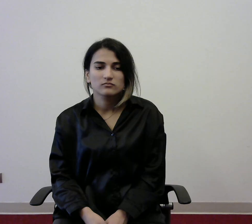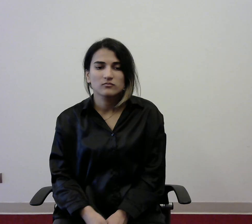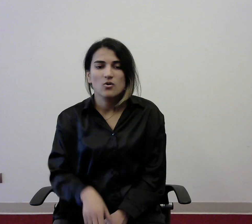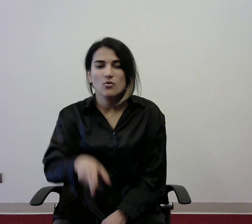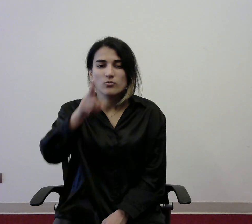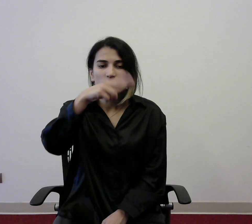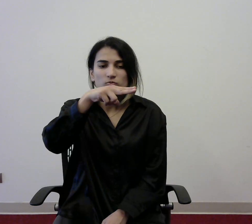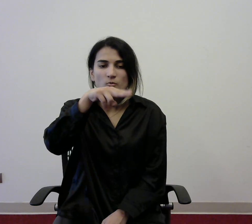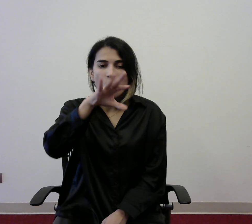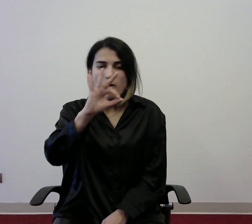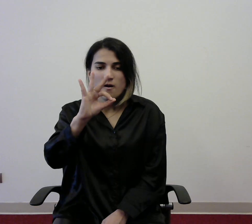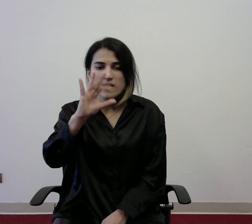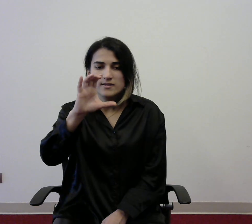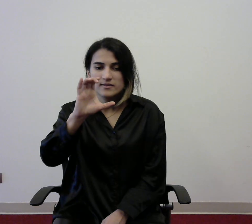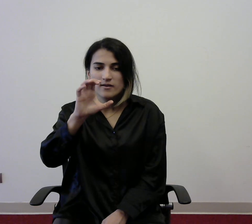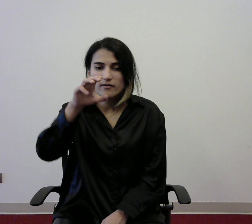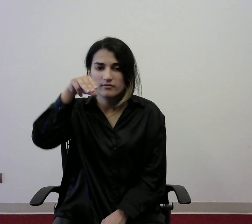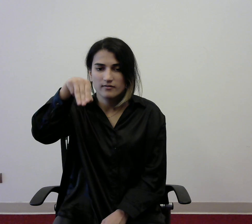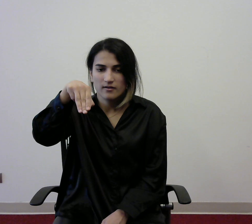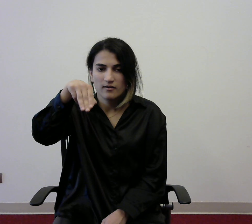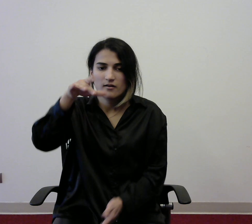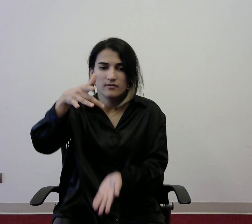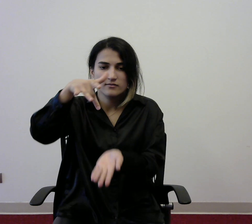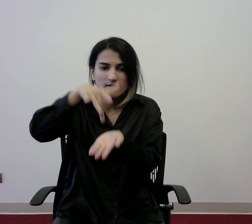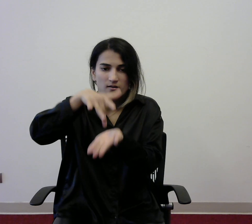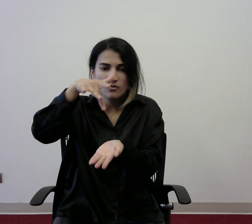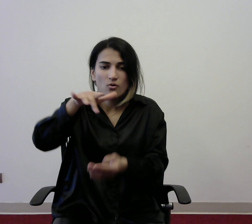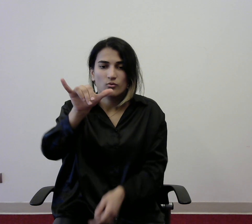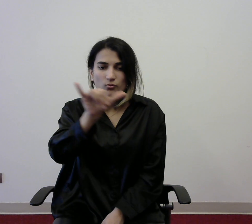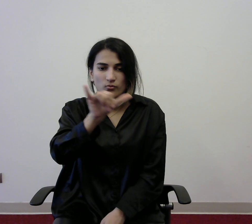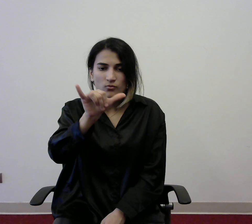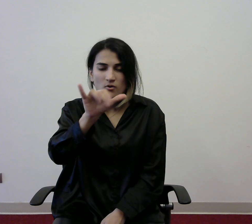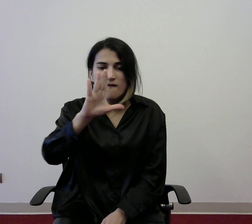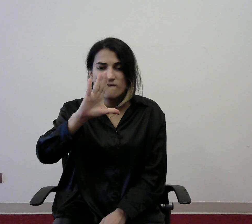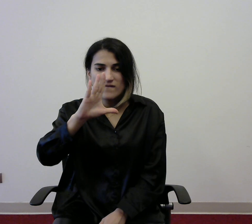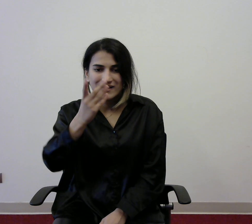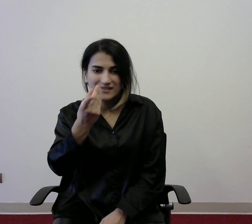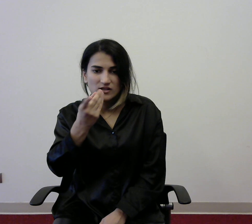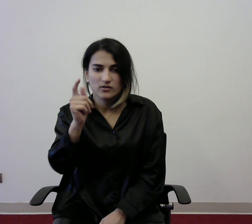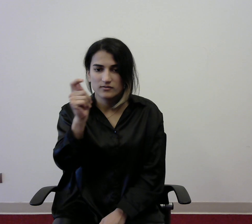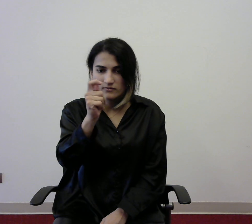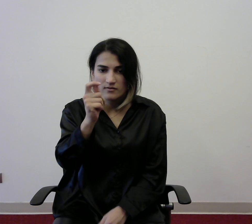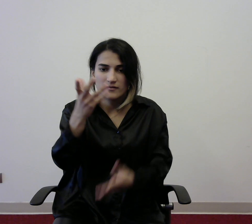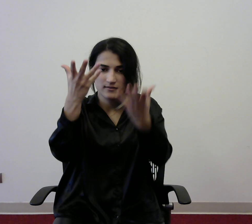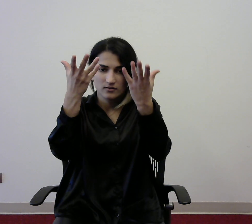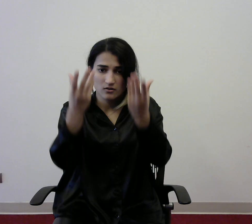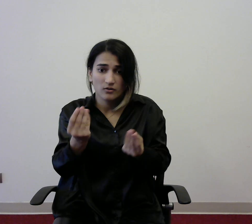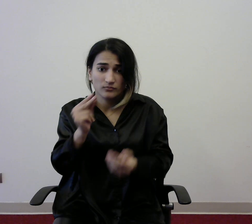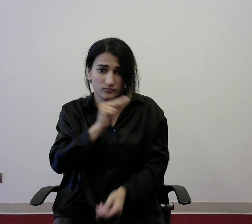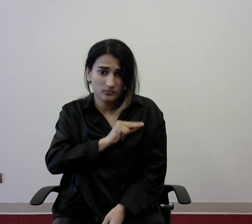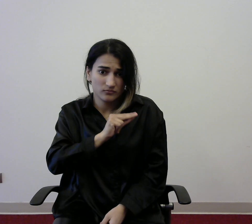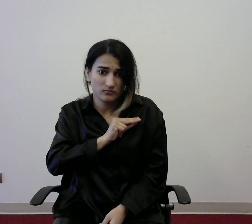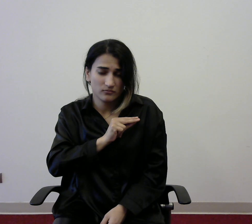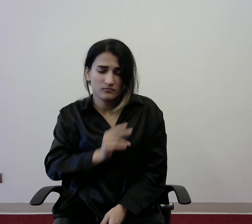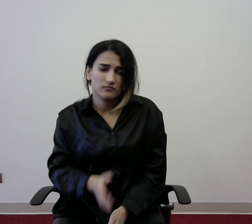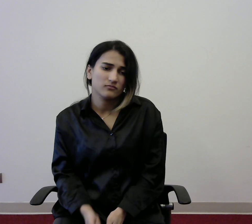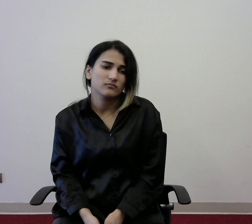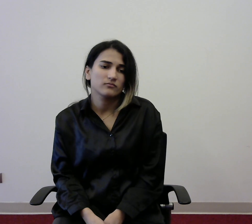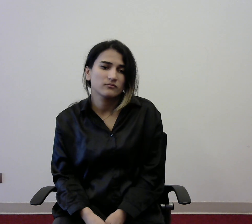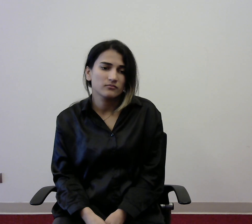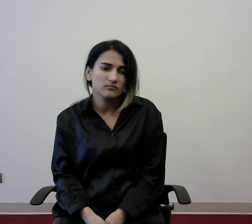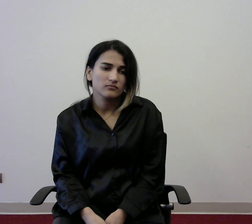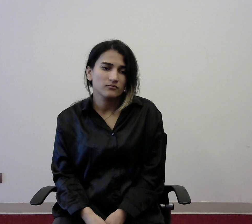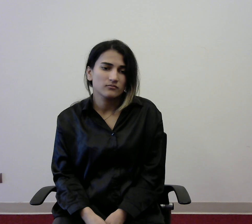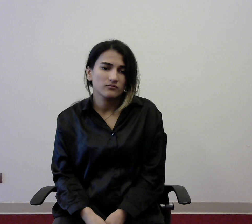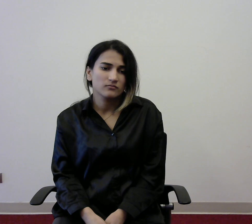DOST mərkəzləri şənbə və bazar günü işləyirmi?